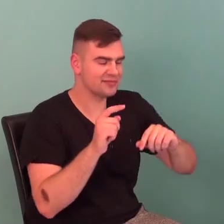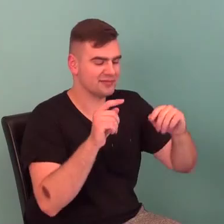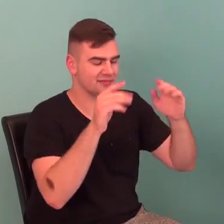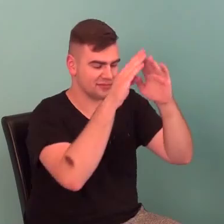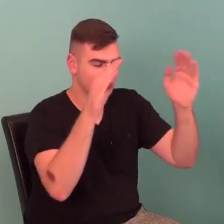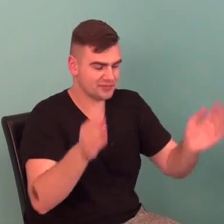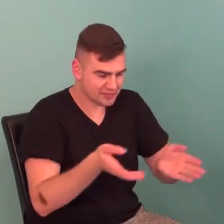Jest daszek.